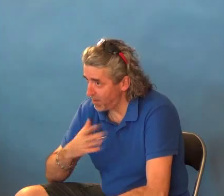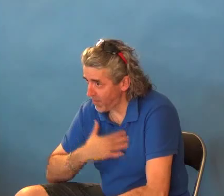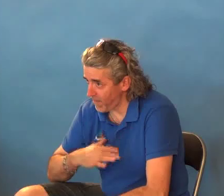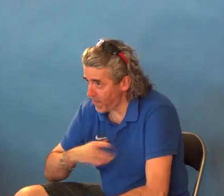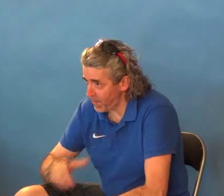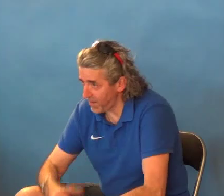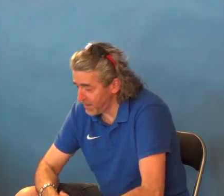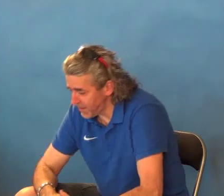Masz wolną sobotę?